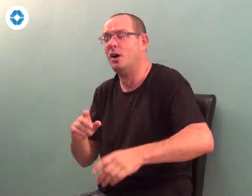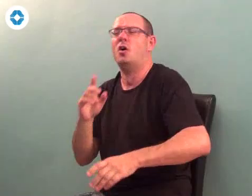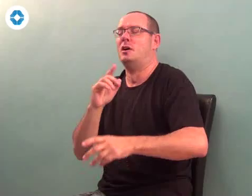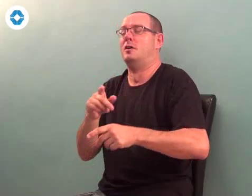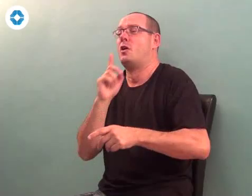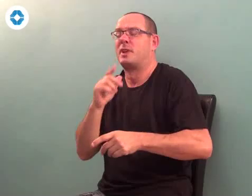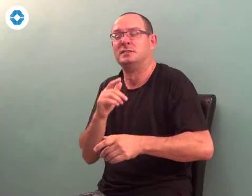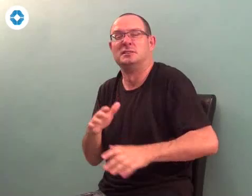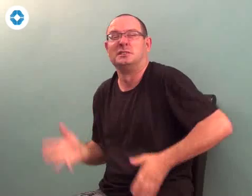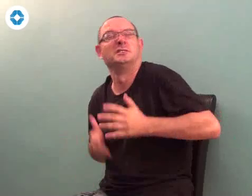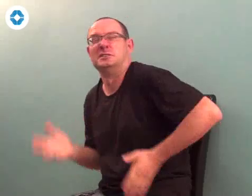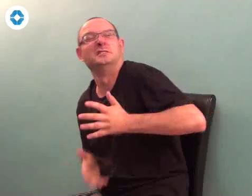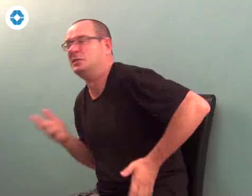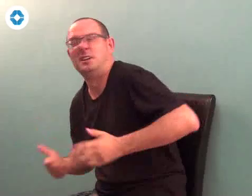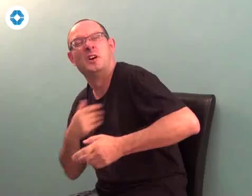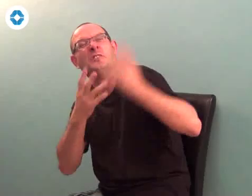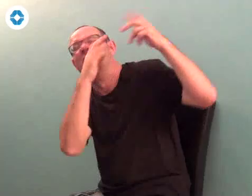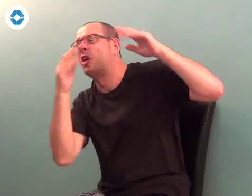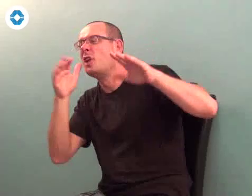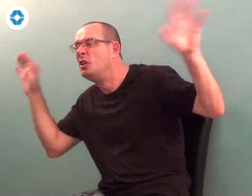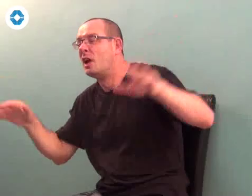Chłopiec biegnie, uciekając przed sową.